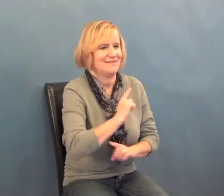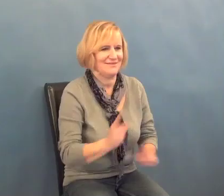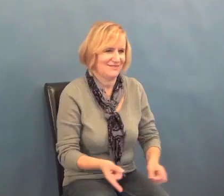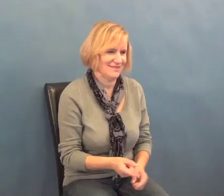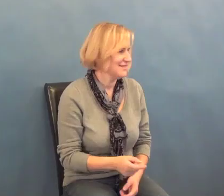Zakaz.